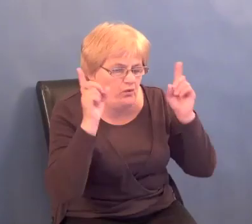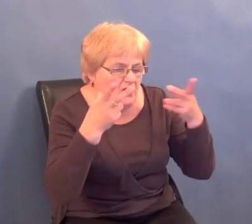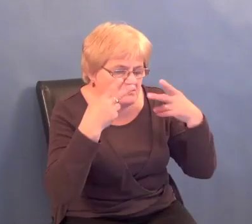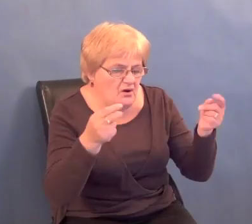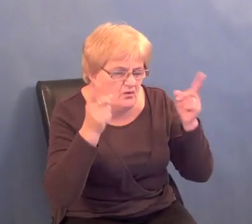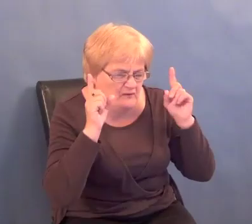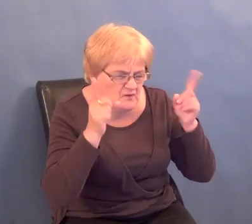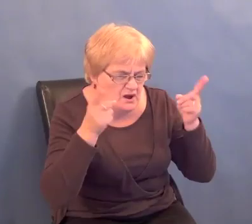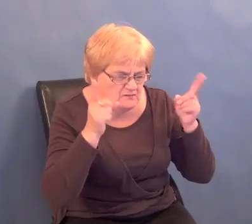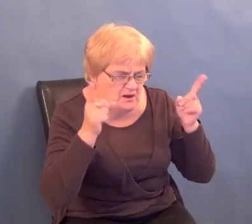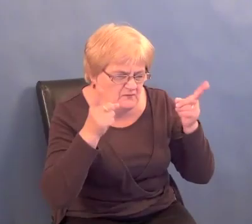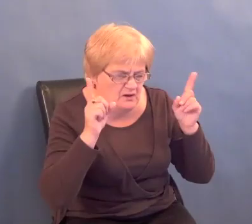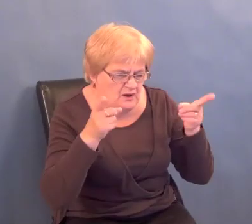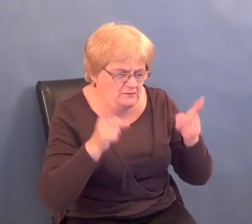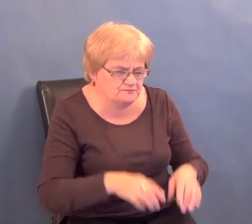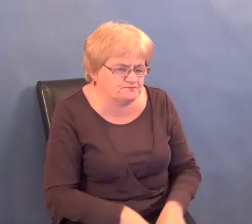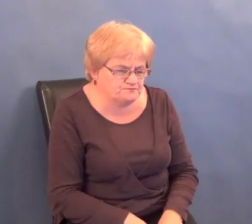Uwaga, nie, uwaga.